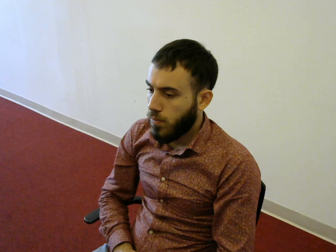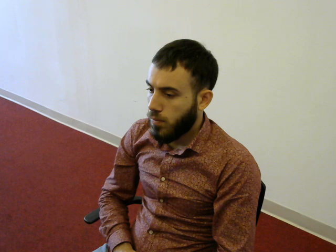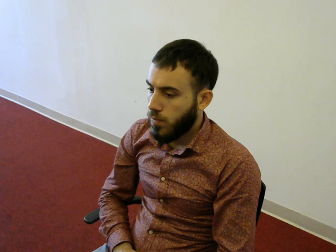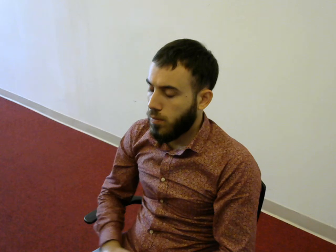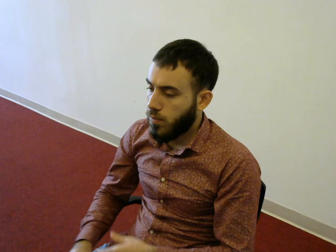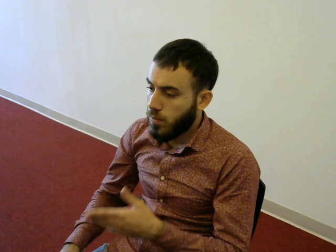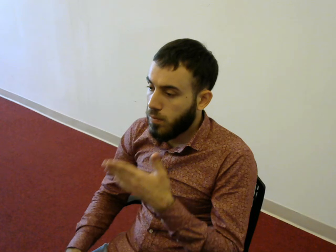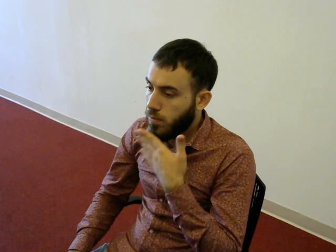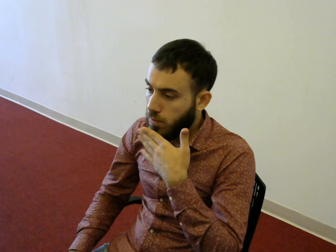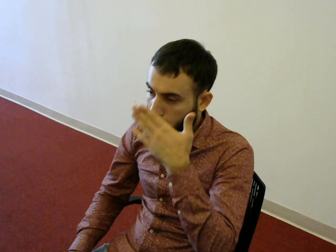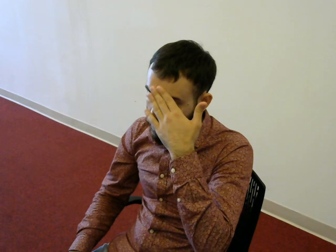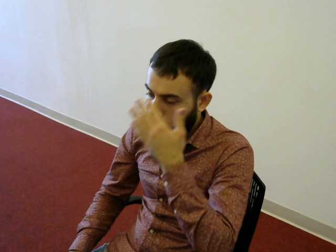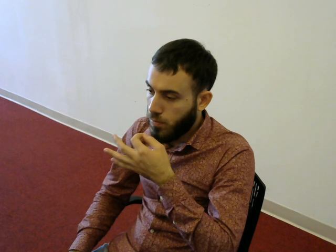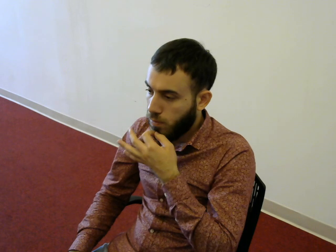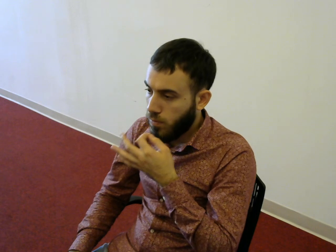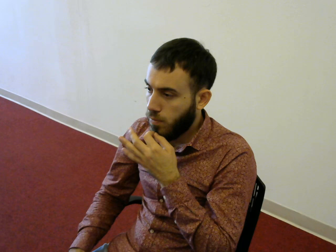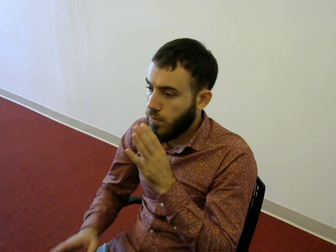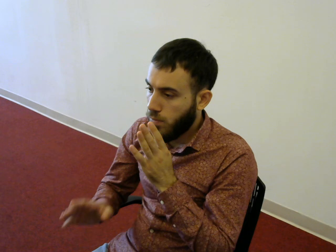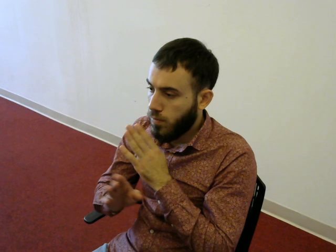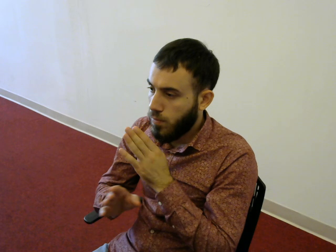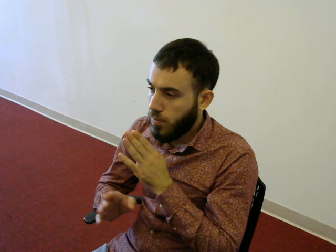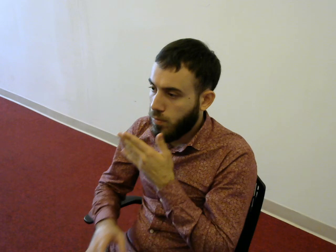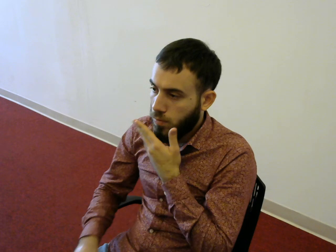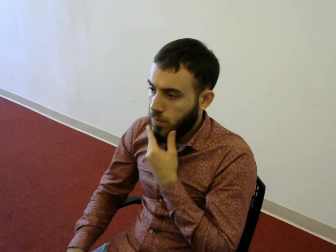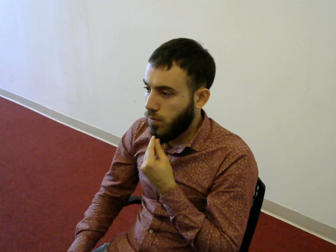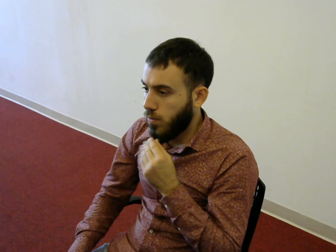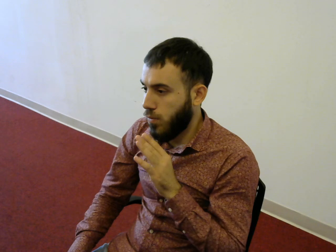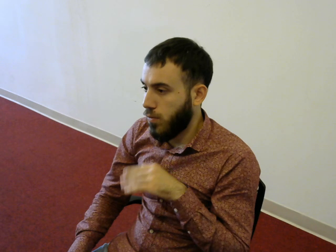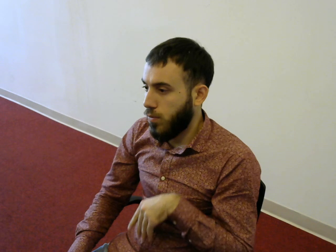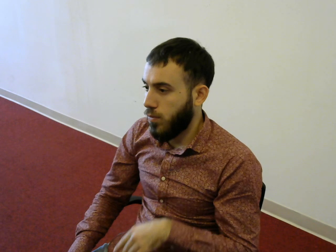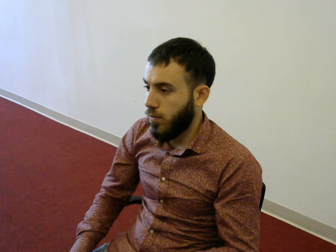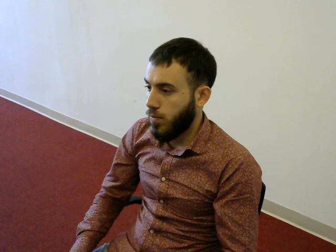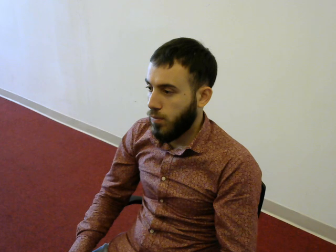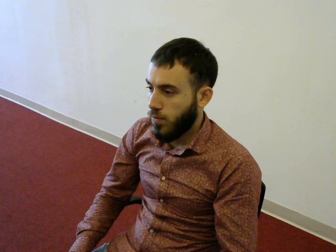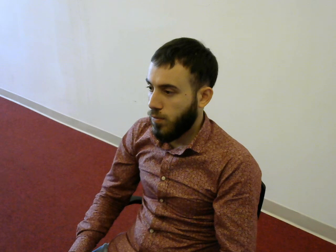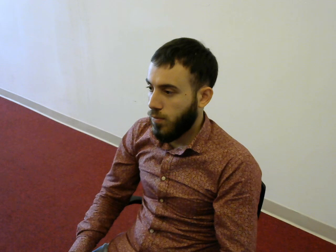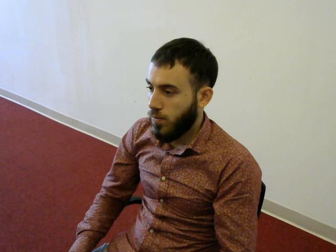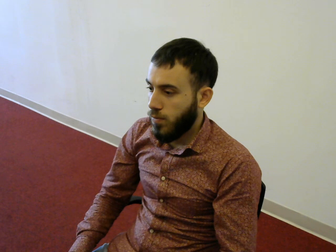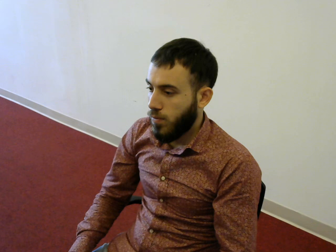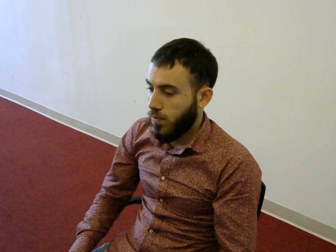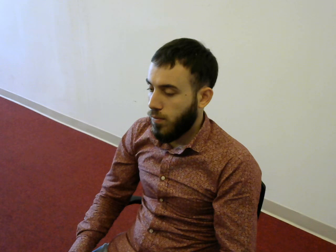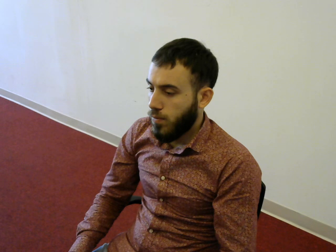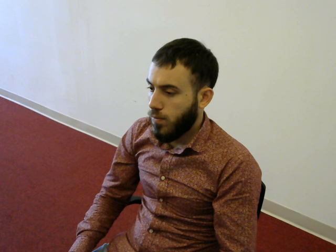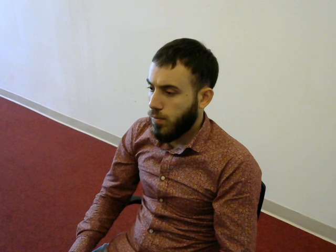Yazda havalar qəşəng olur